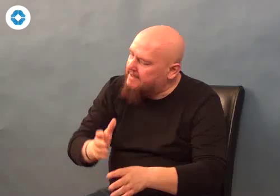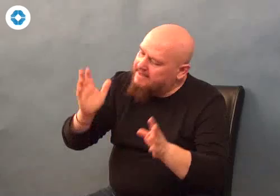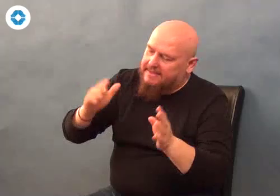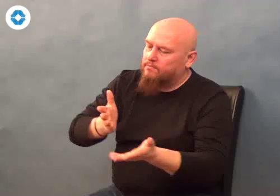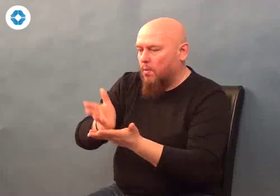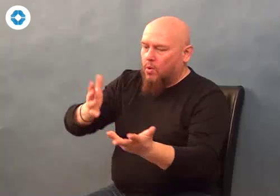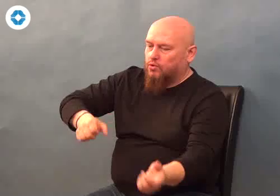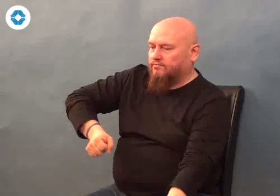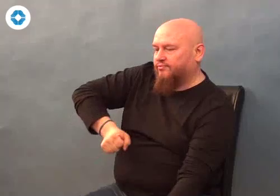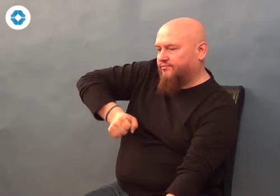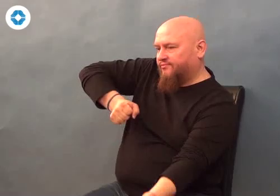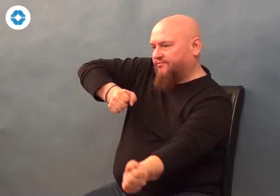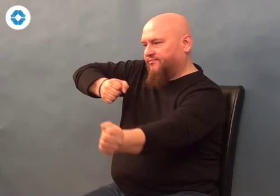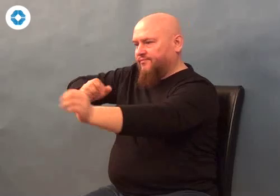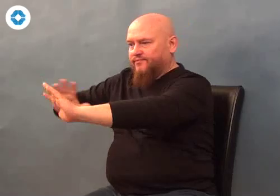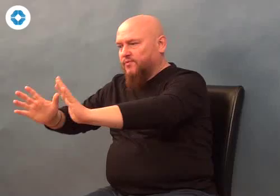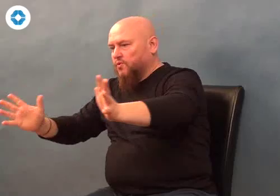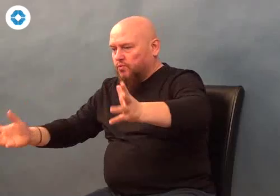Pomagają mu podnieść rower.